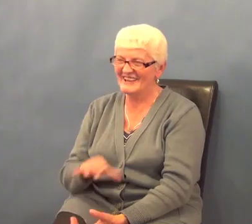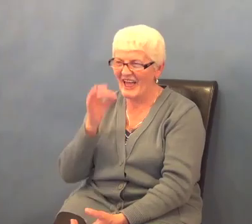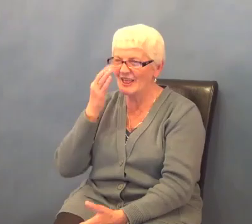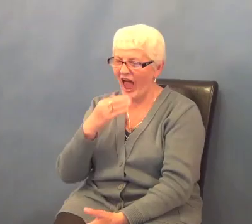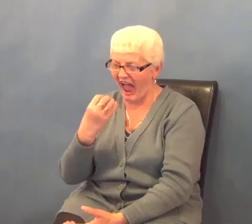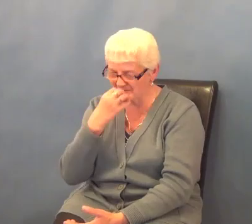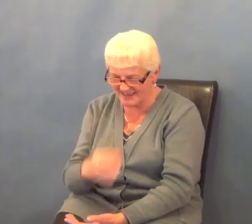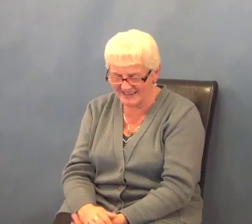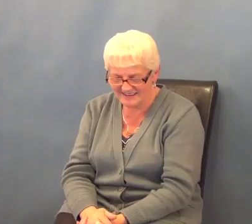Czarny kot je.